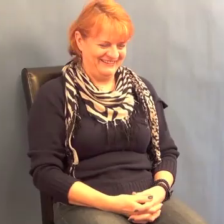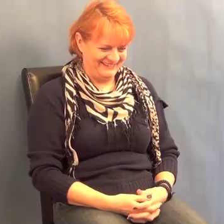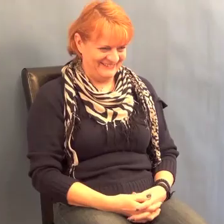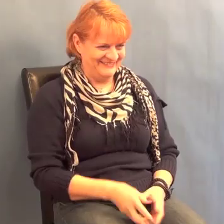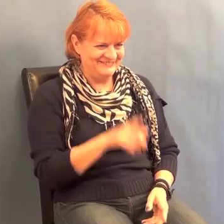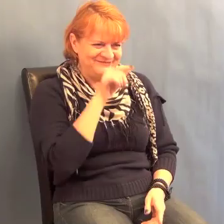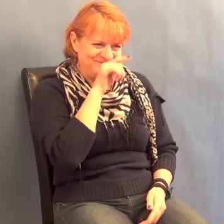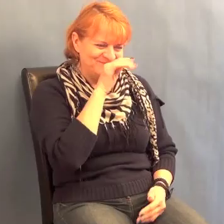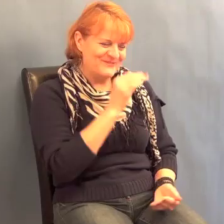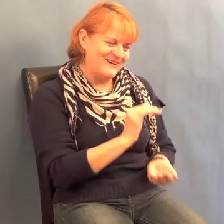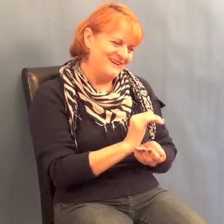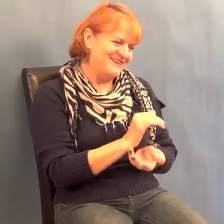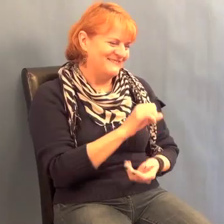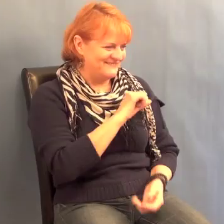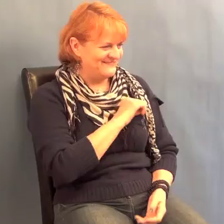Fajny mały ptak.